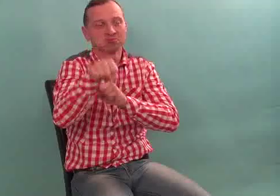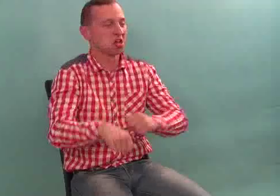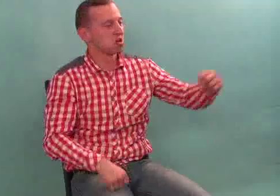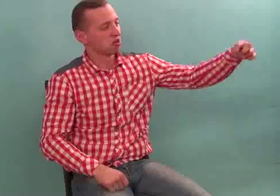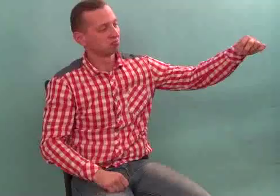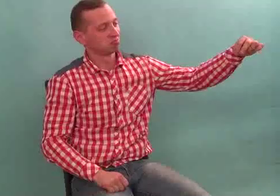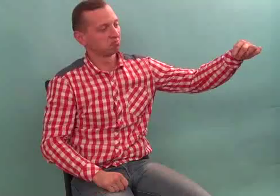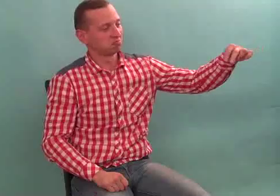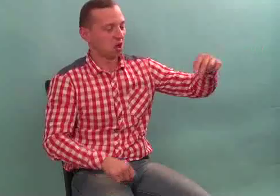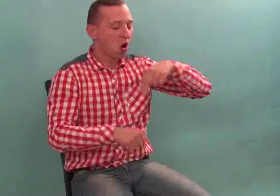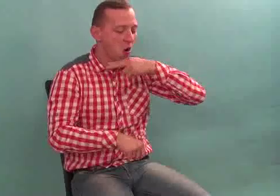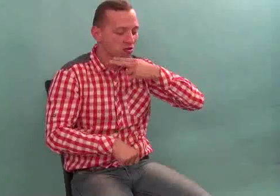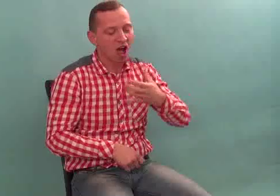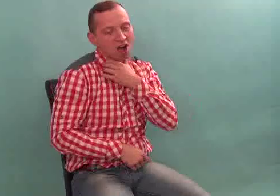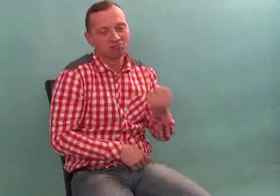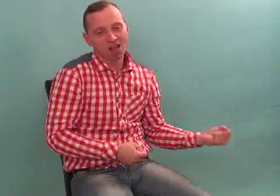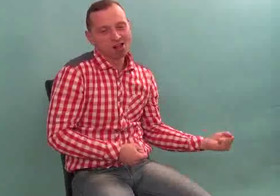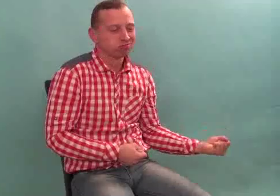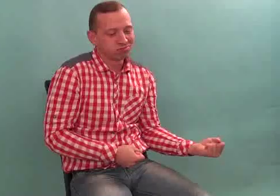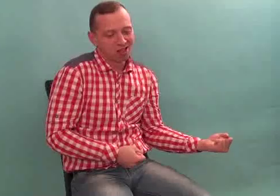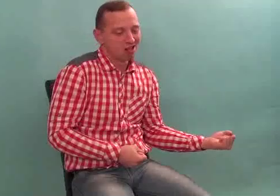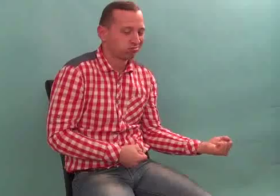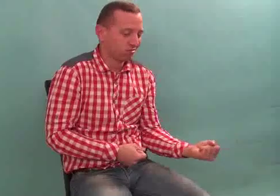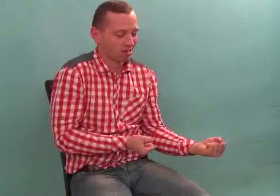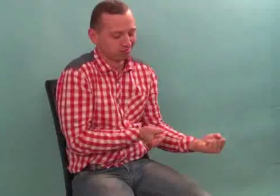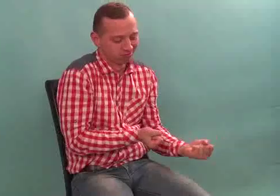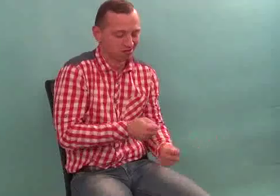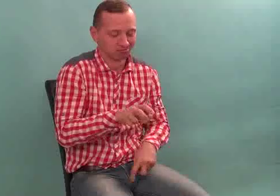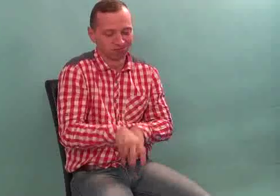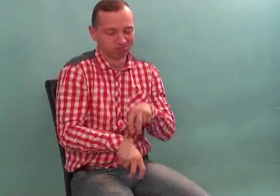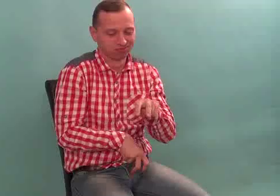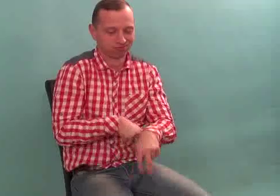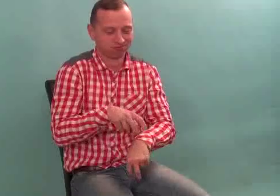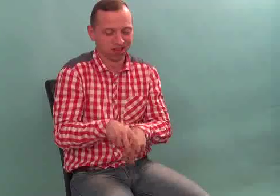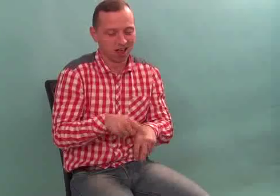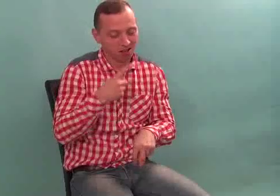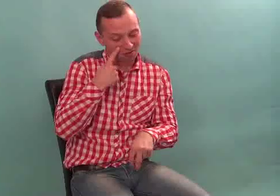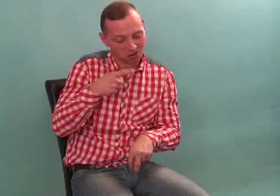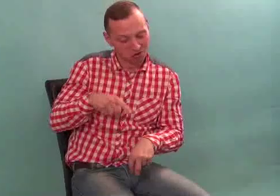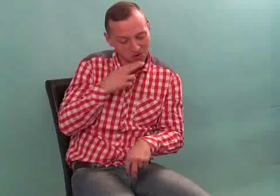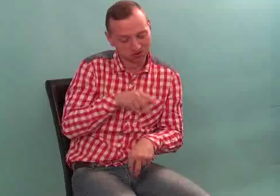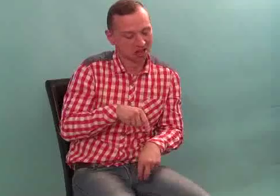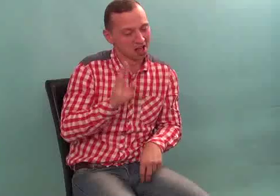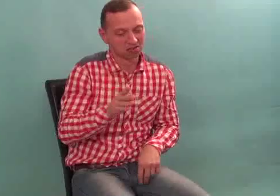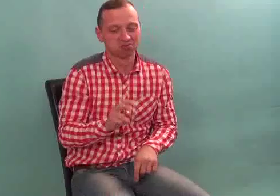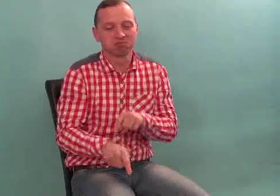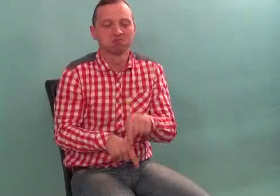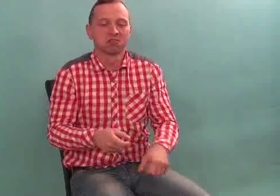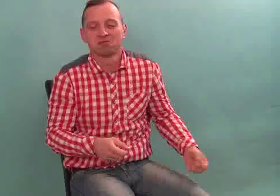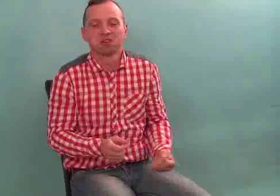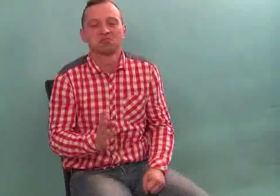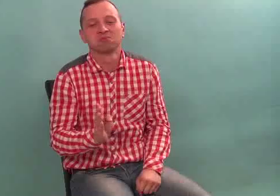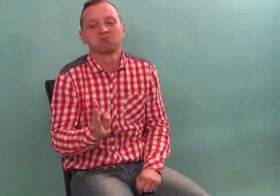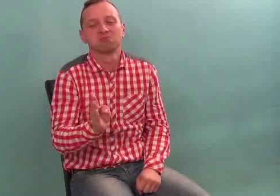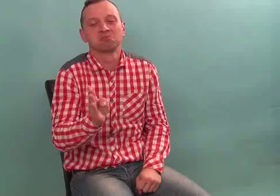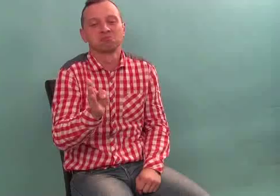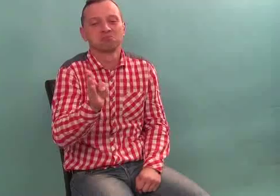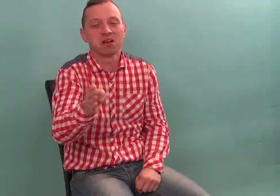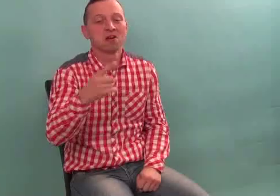Idzie ktoś, kto trzyma kozę na sznurku, koza patrzy na gruszki, ale zignorowała je i idzie dalej.